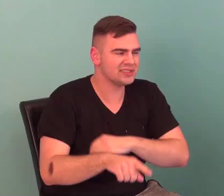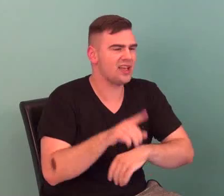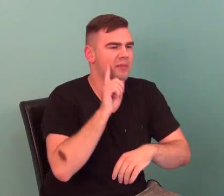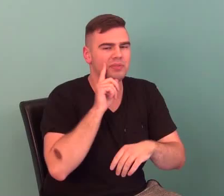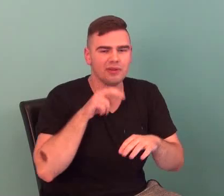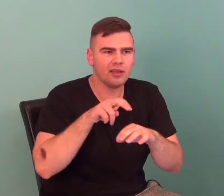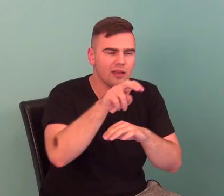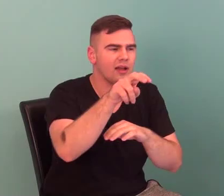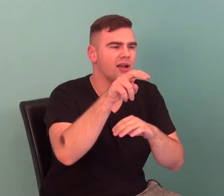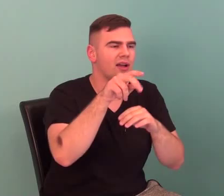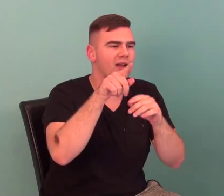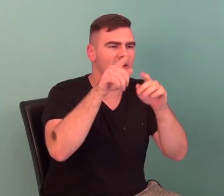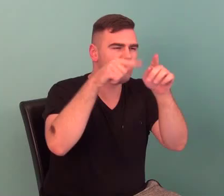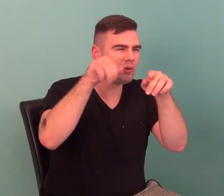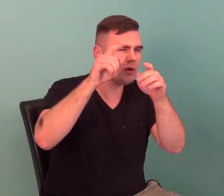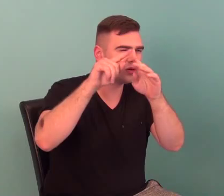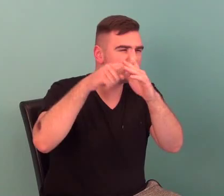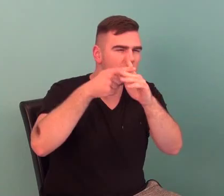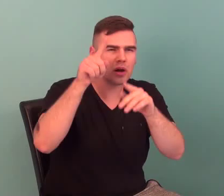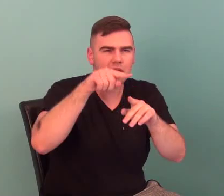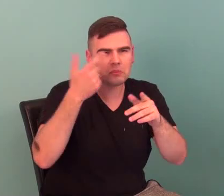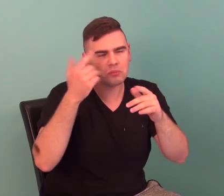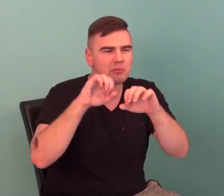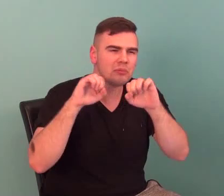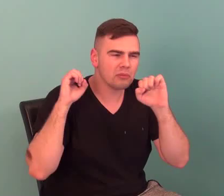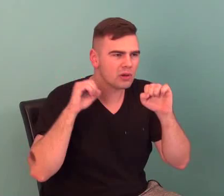Chłopak podchodzi do jakiejś dziury i zagląda tam.